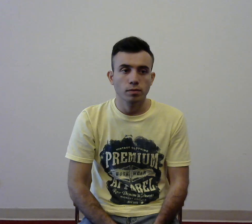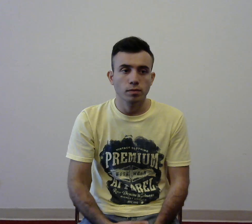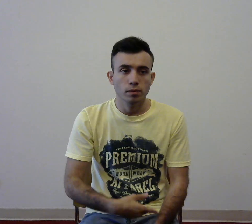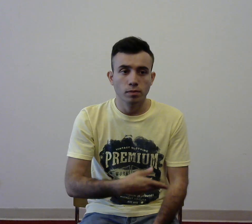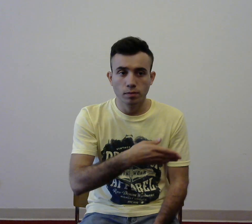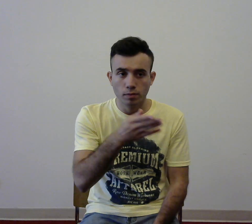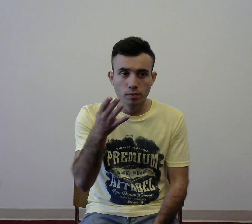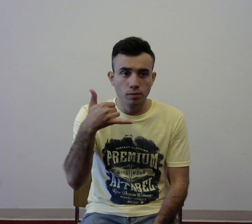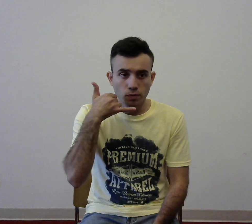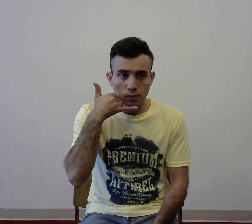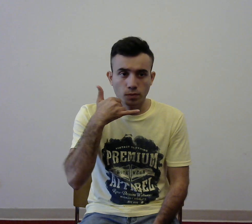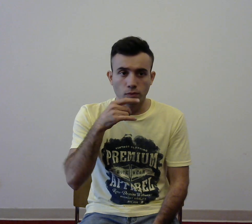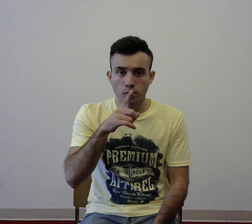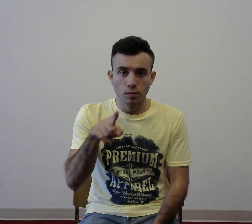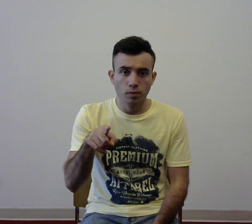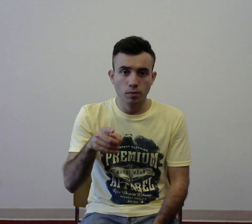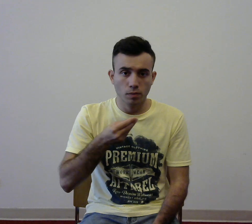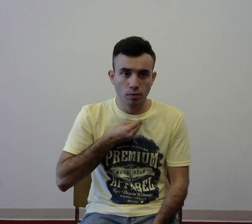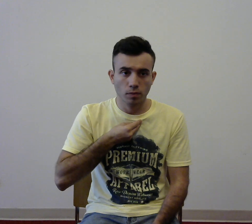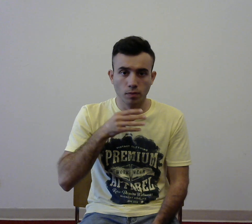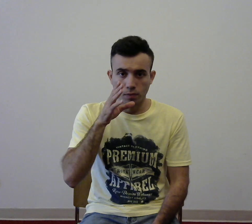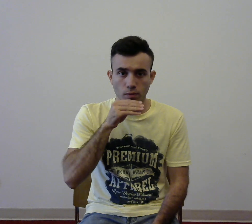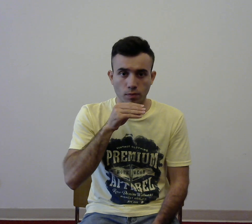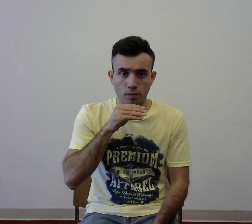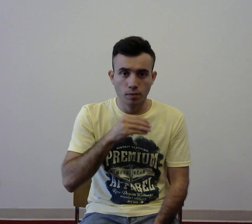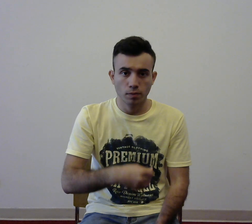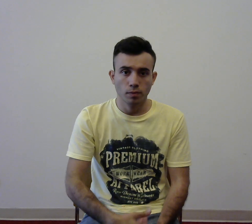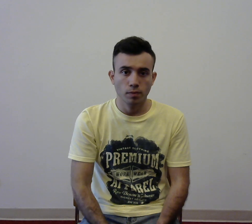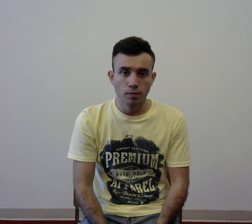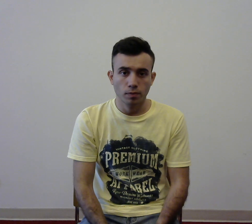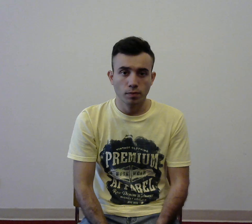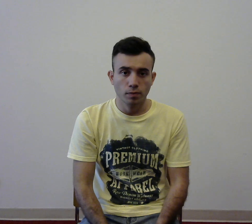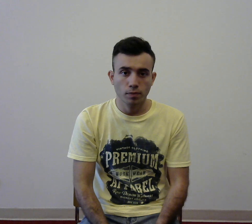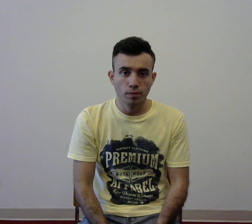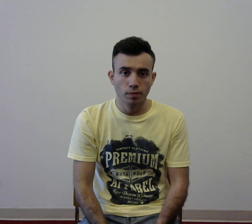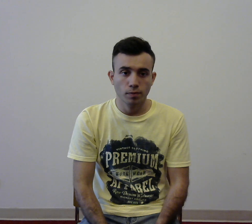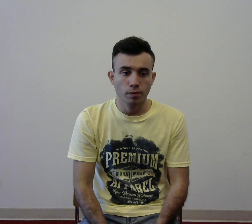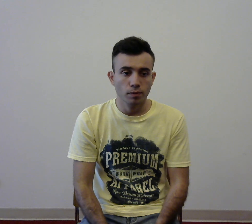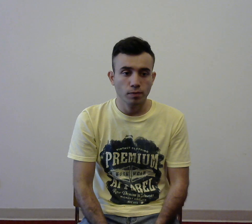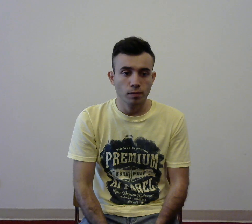Siz telefon nömrənizi verə bilərsinizmi?